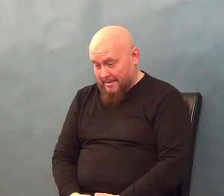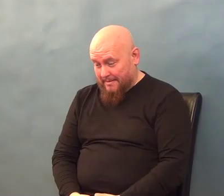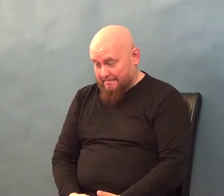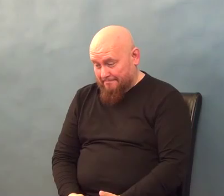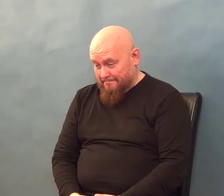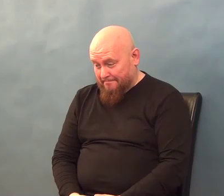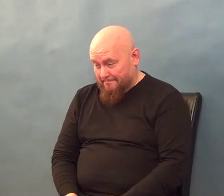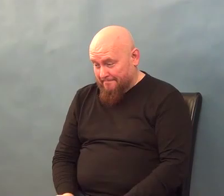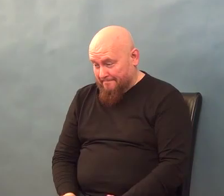Nie mam wyjścia.